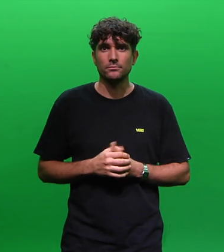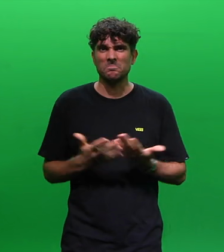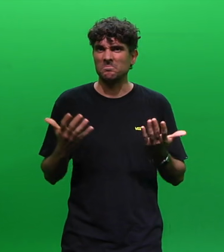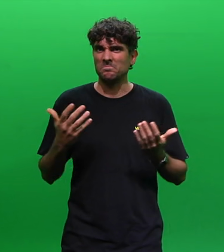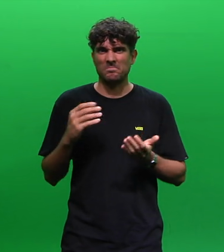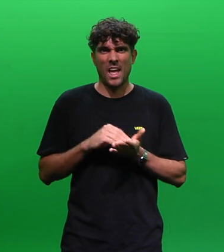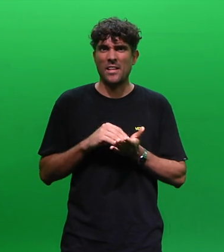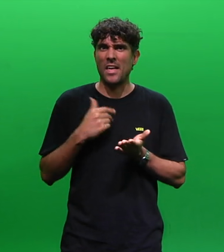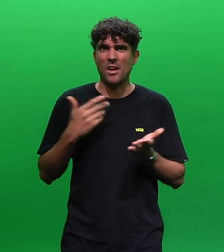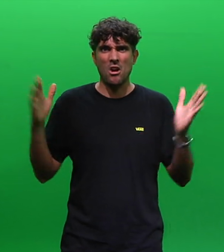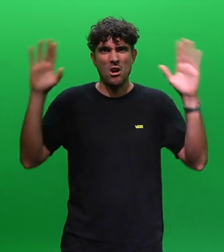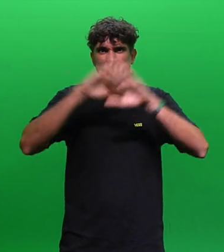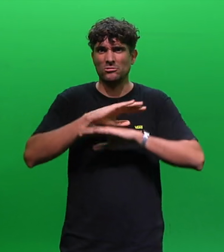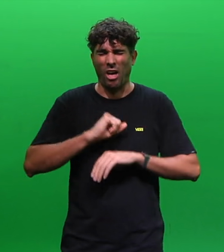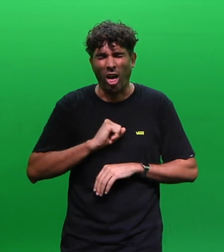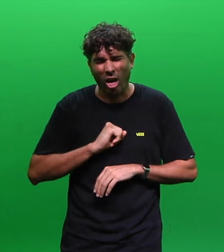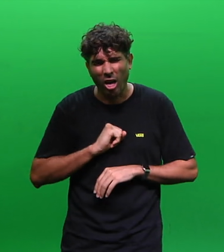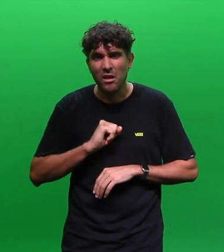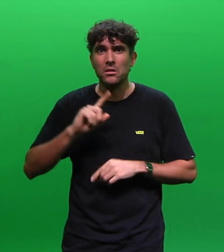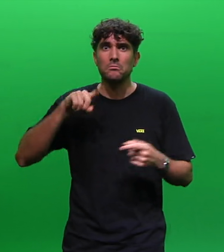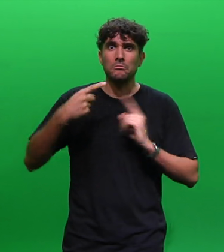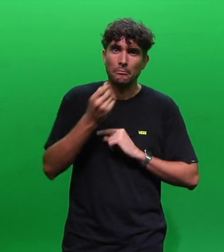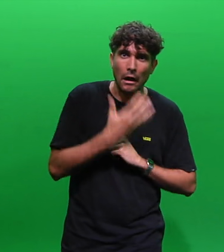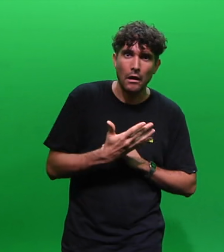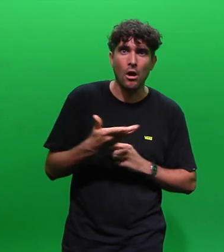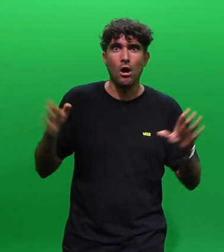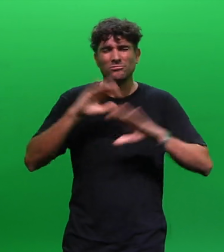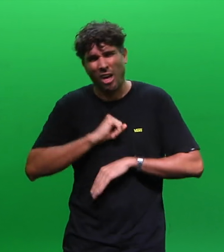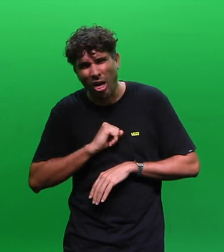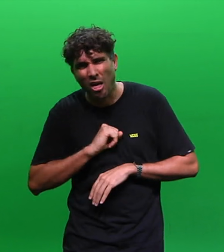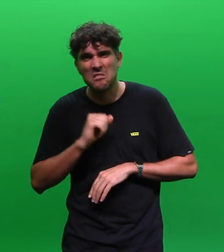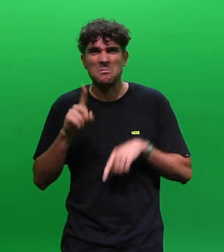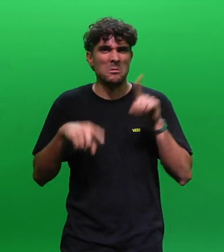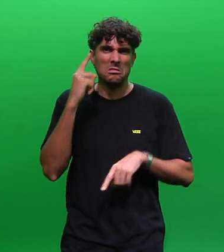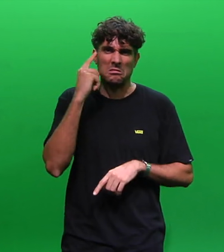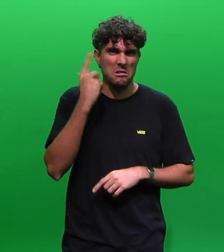De vegades a la nit tusso molt, però l'endemà estic bé, i després torno a tossir molt, depèn del dia.